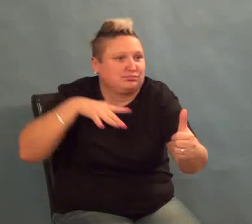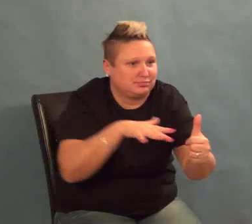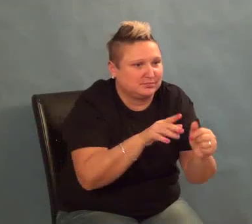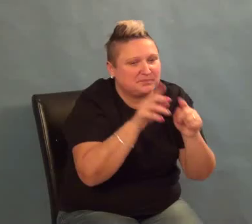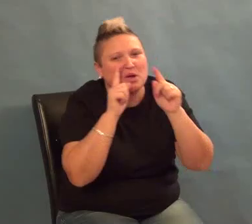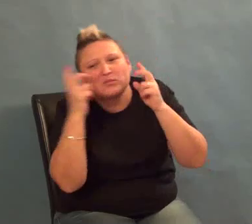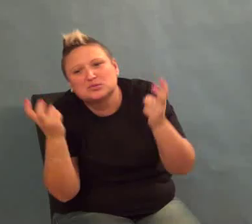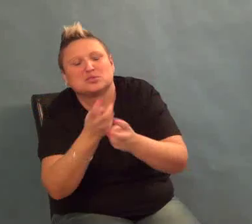Chłopiec szukał żaby.